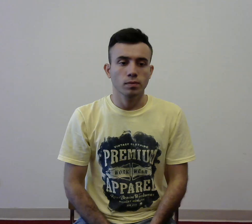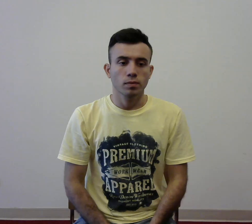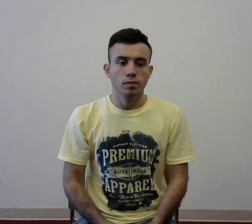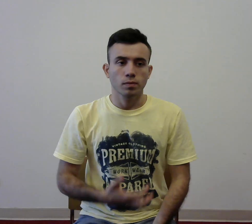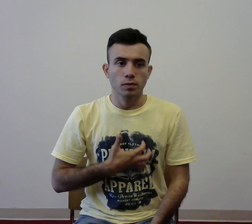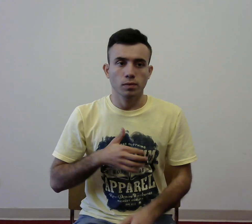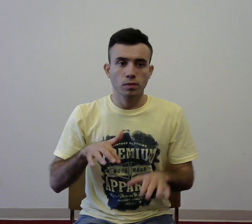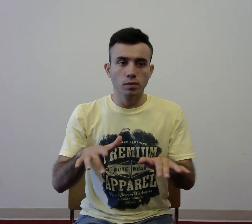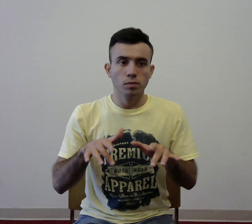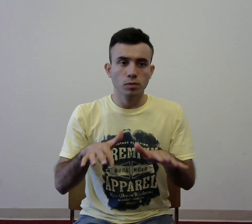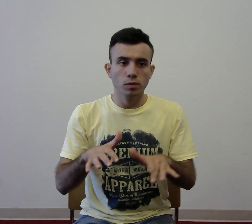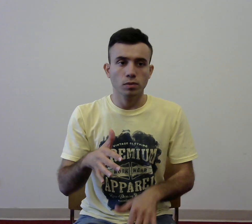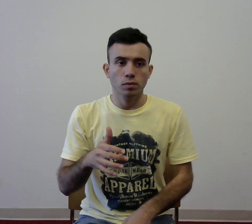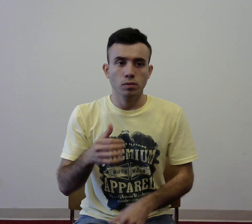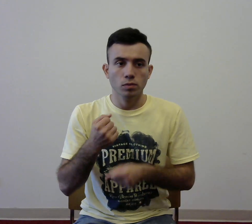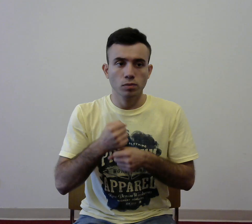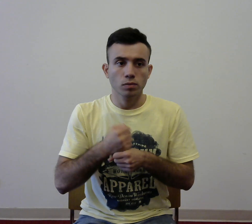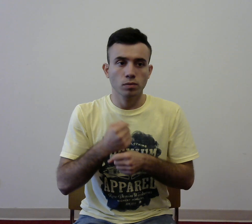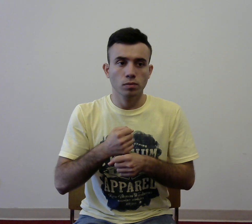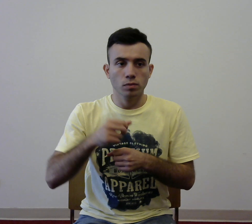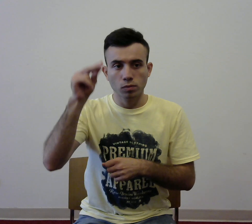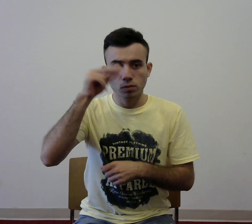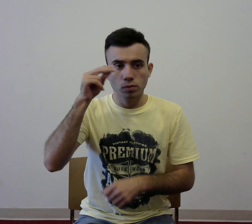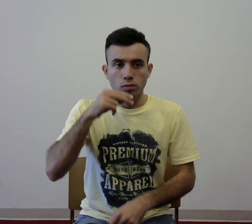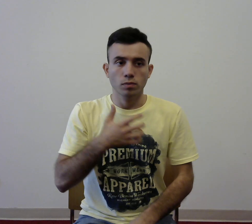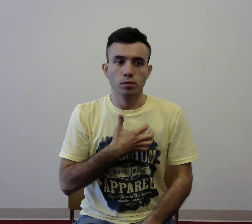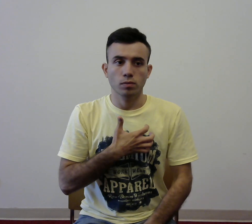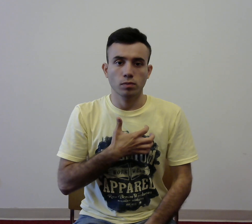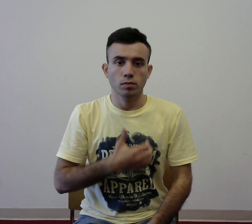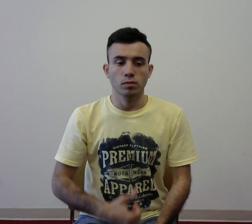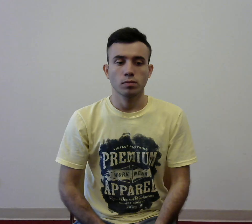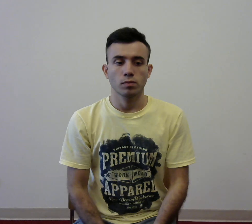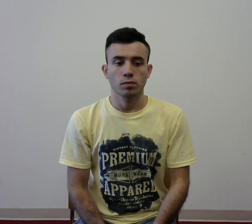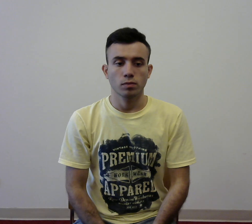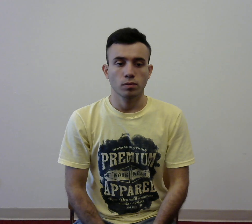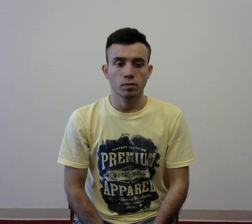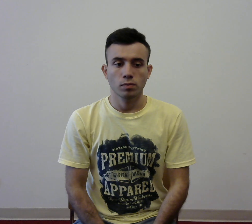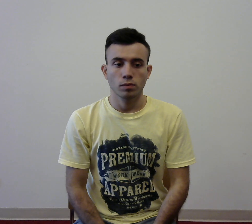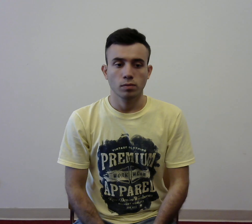Mən kompüterdə işləməyi öyrənmək istəyirəm